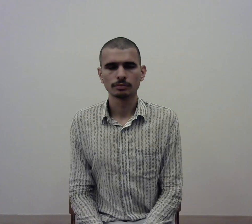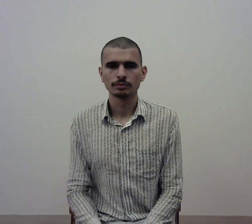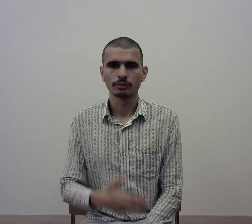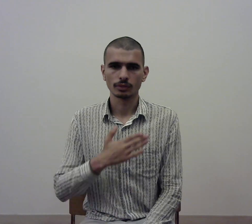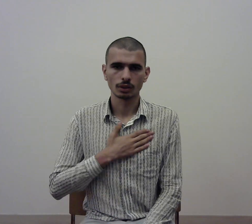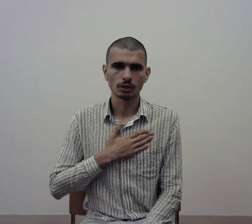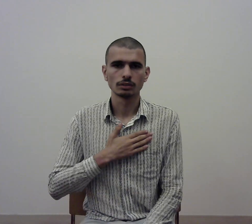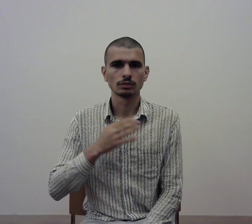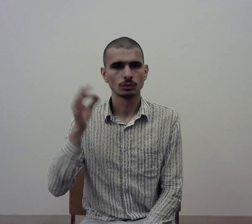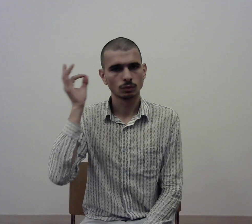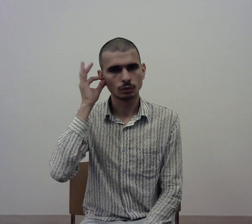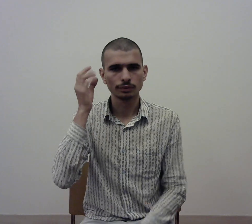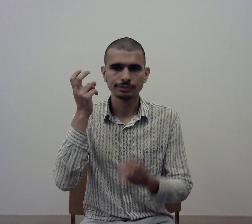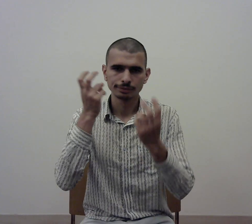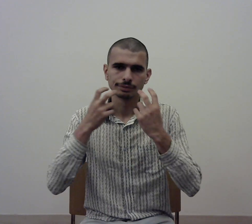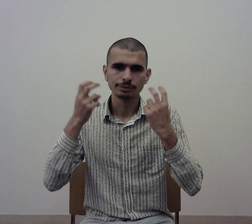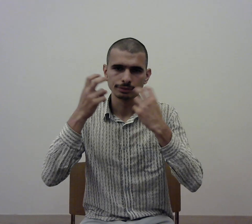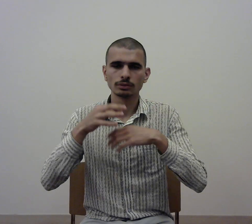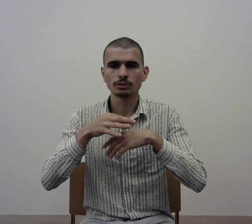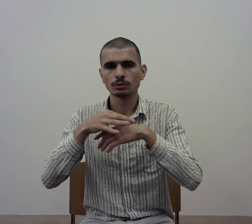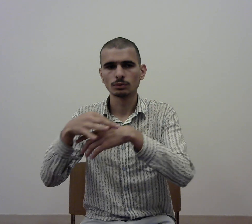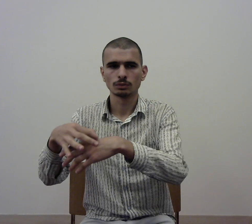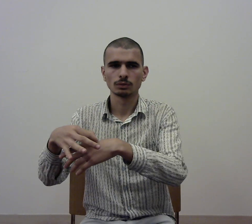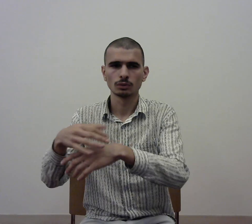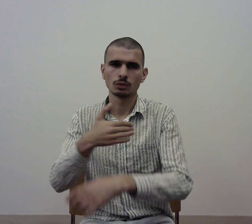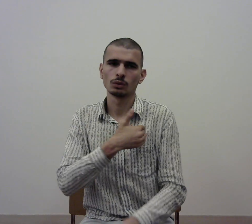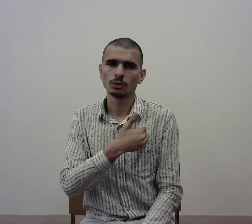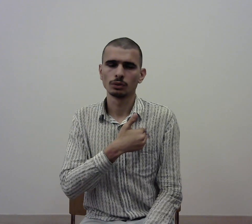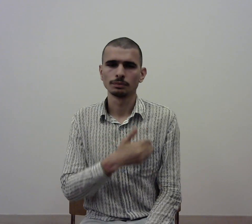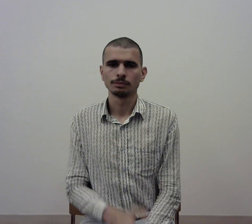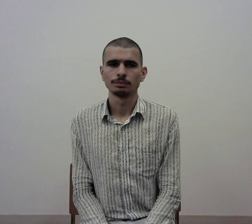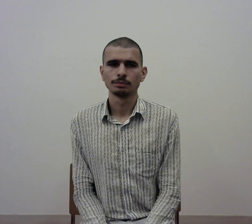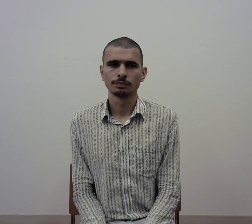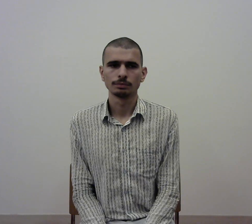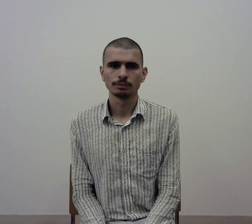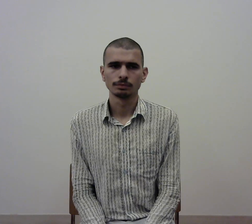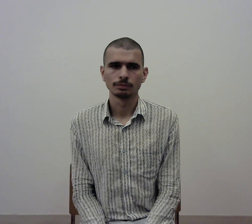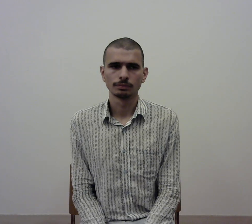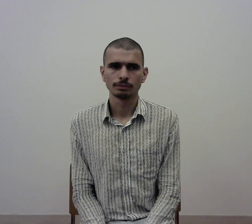Mən həkim müayinəsindən keçmək istəyirəm